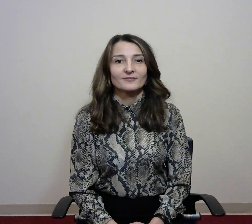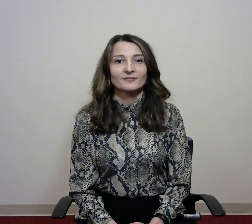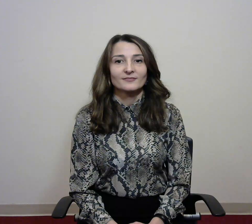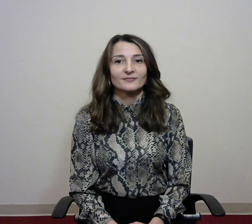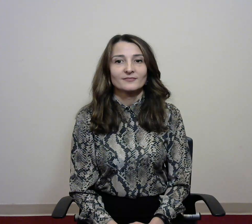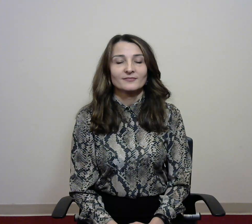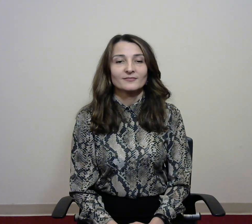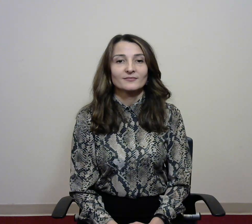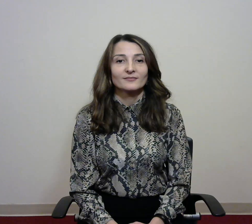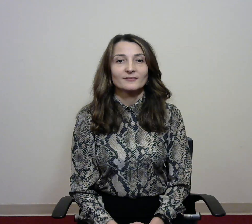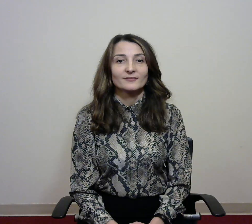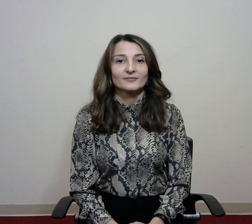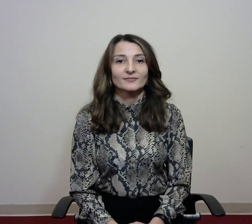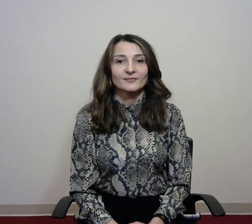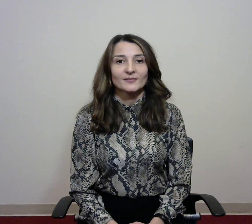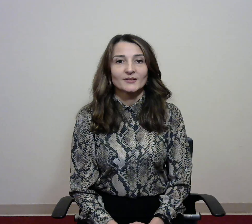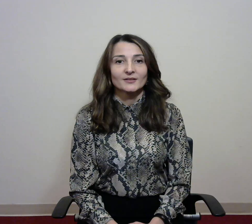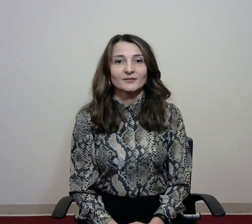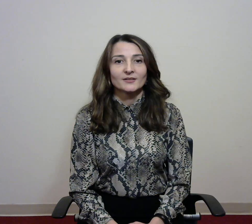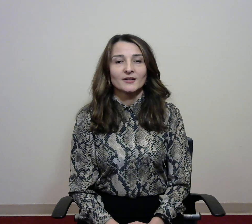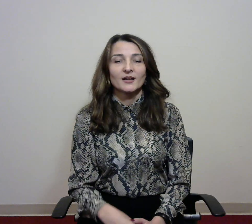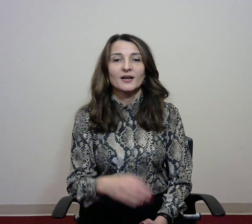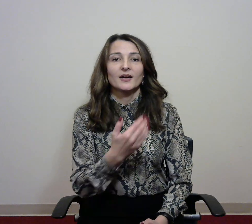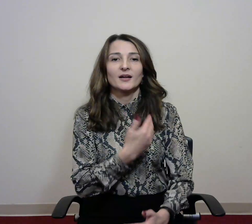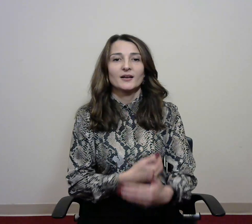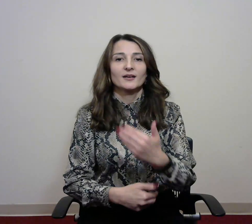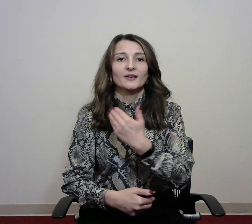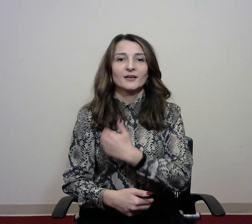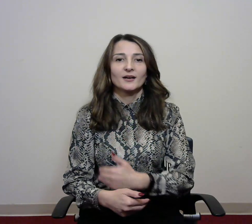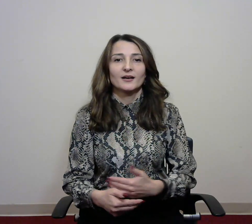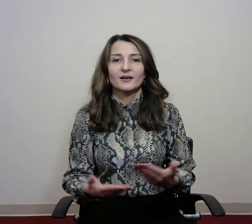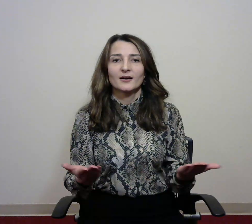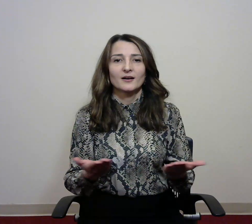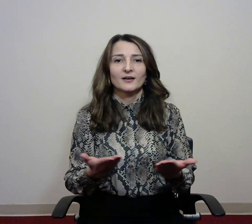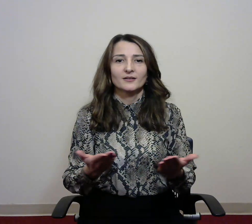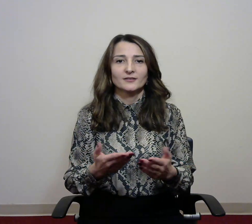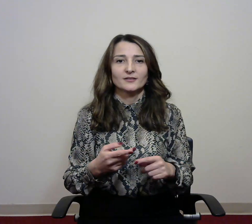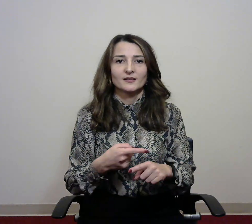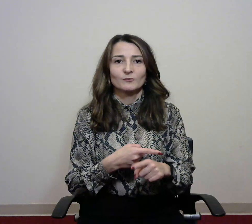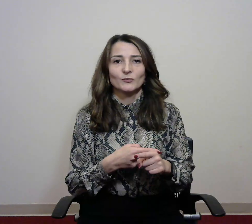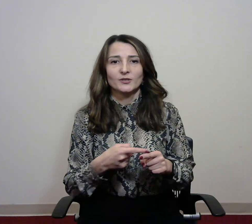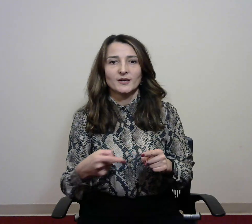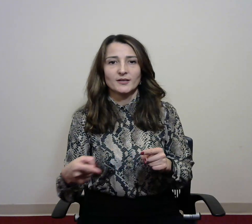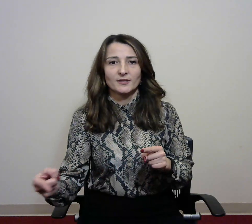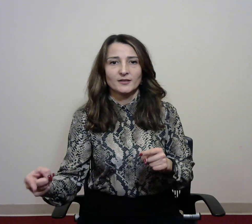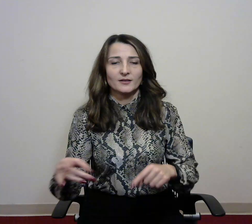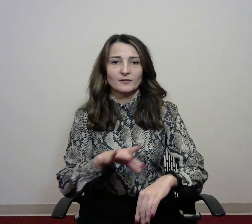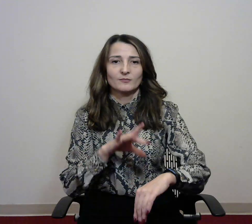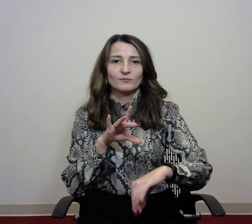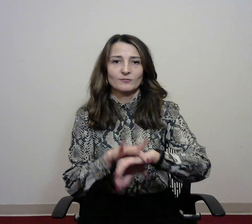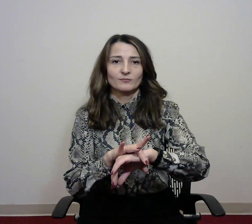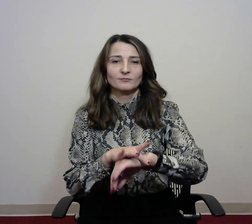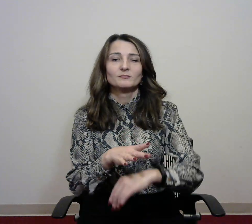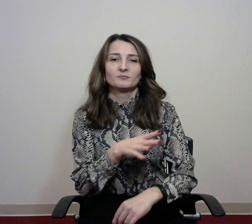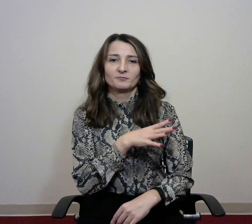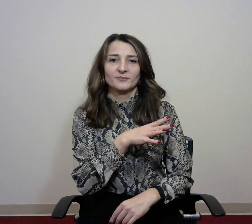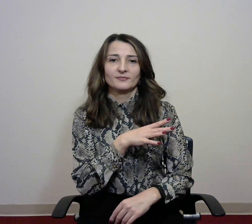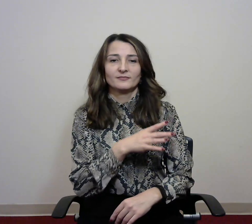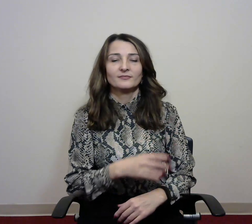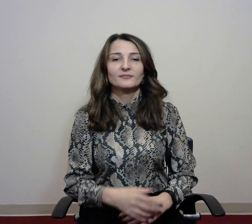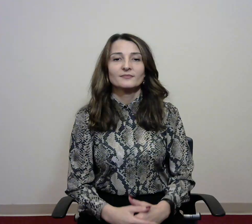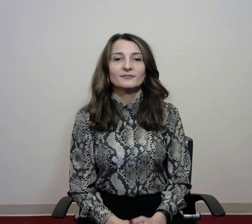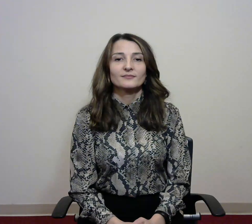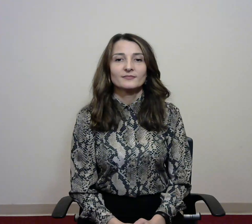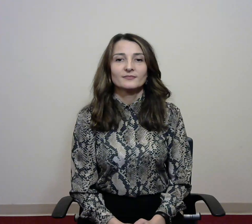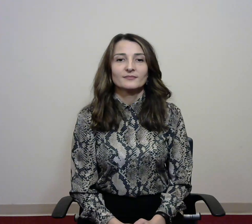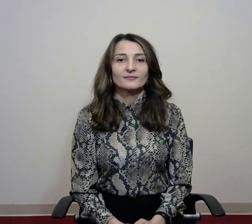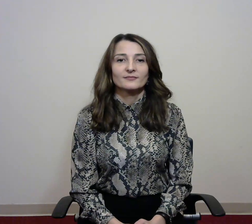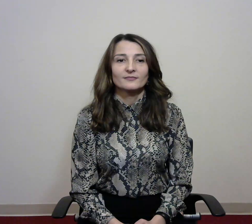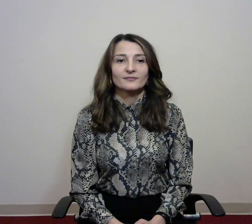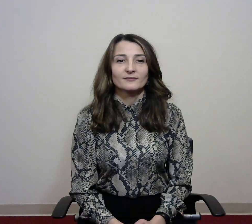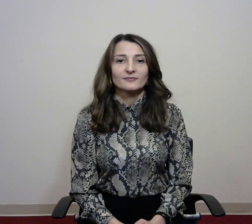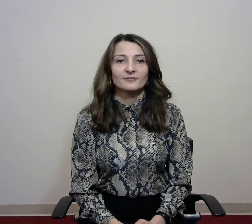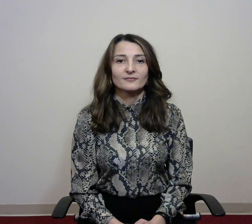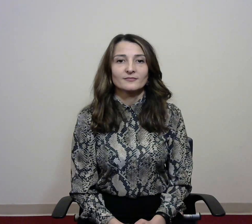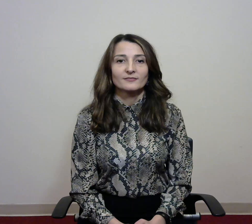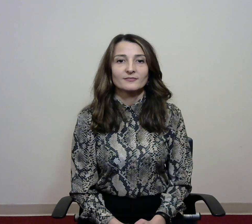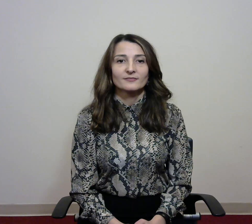Əlillik hansı müddətə müəyyən olunur?